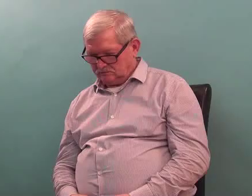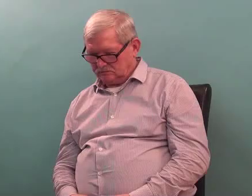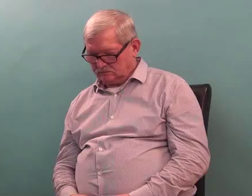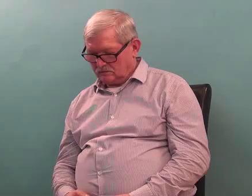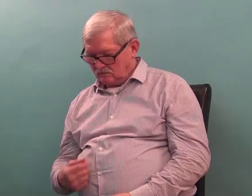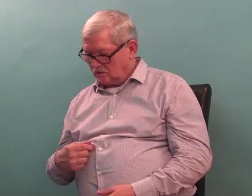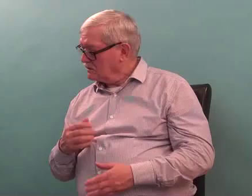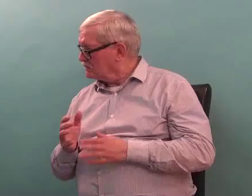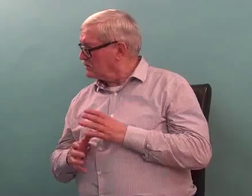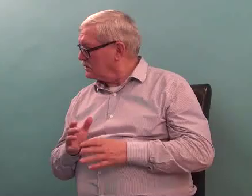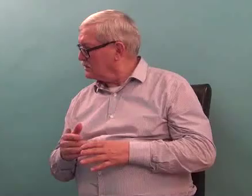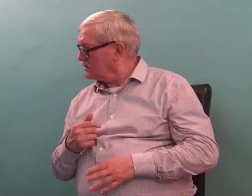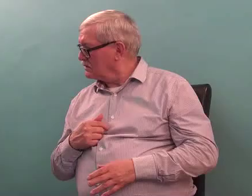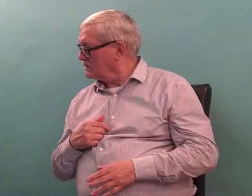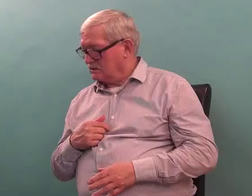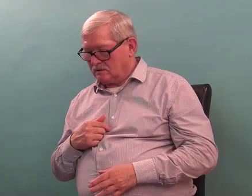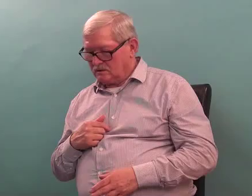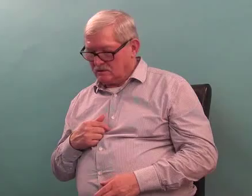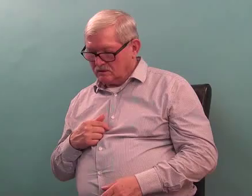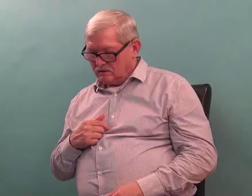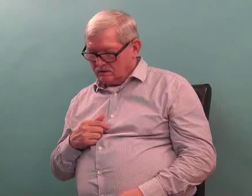Ja mam migać?